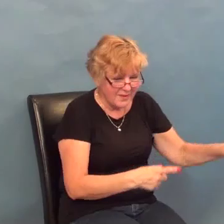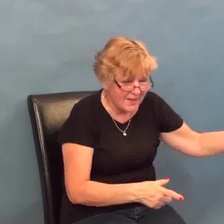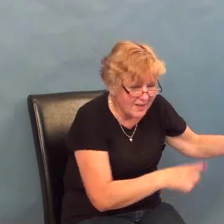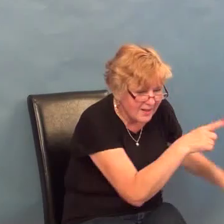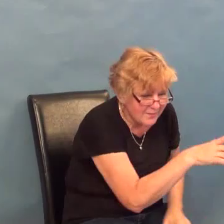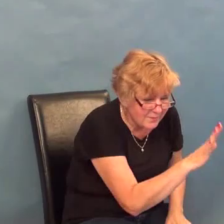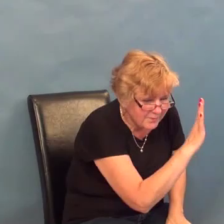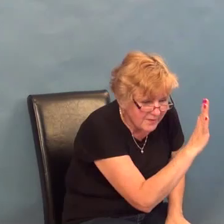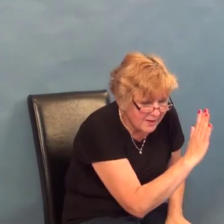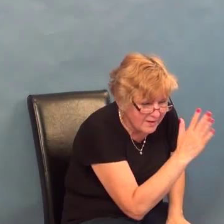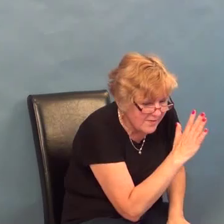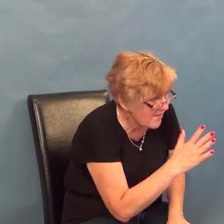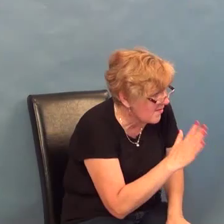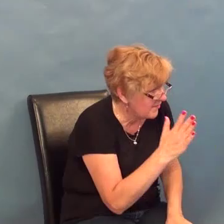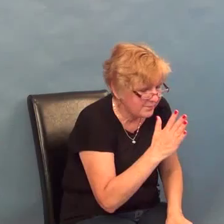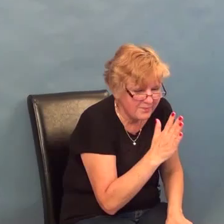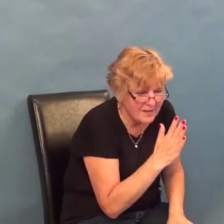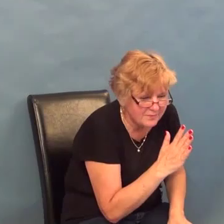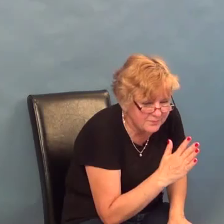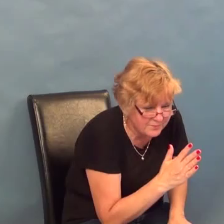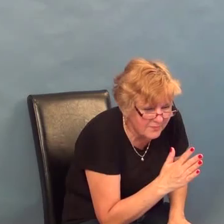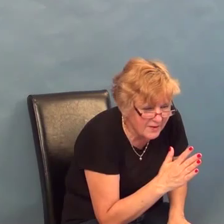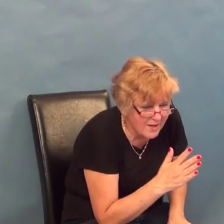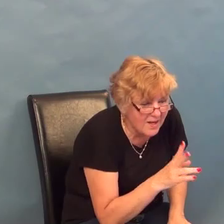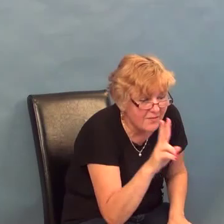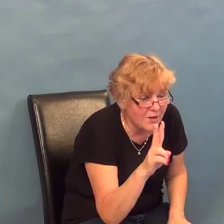Piątego dwie godziny mam wolne.